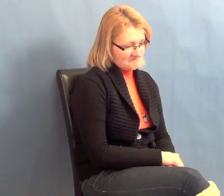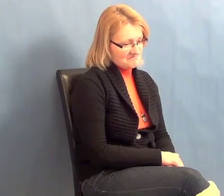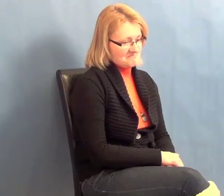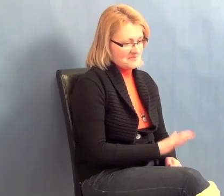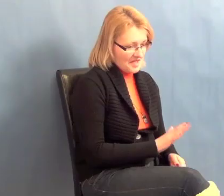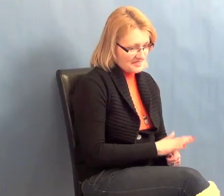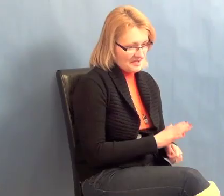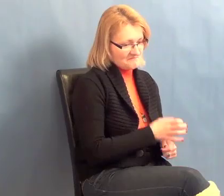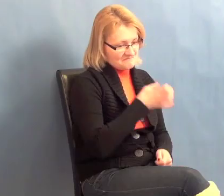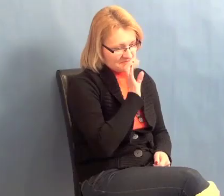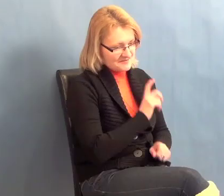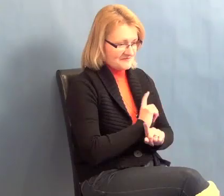Nie wolno pić piwa?